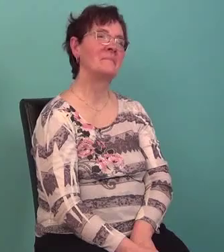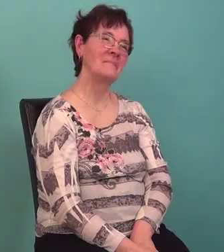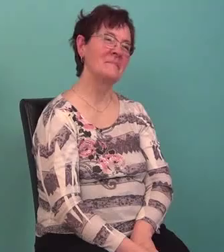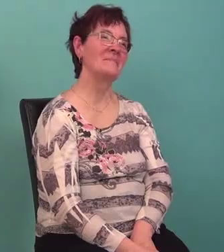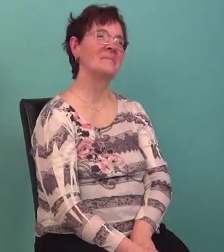O dziewiątej.